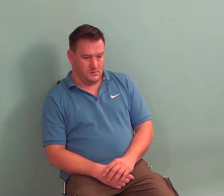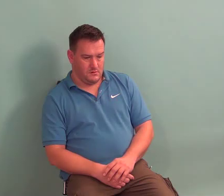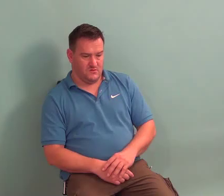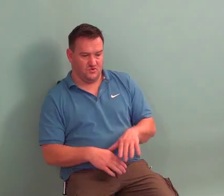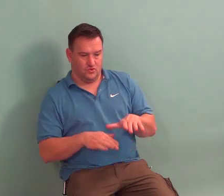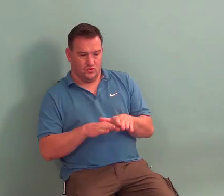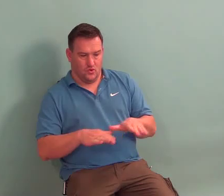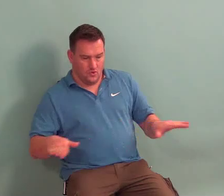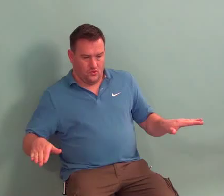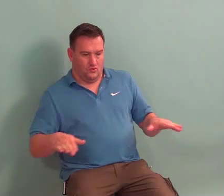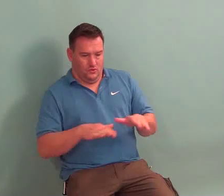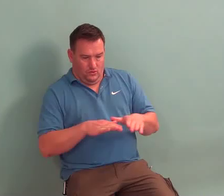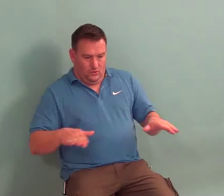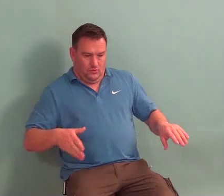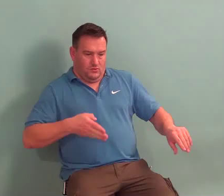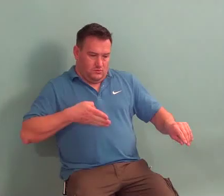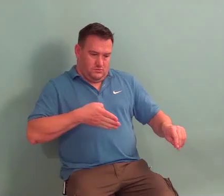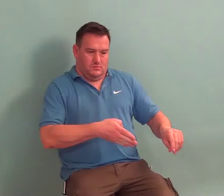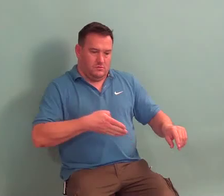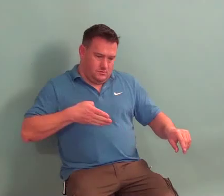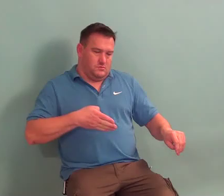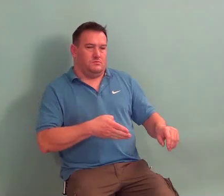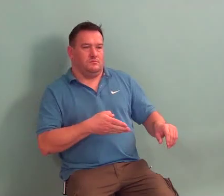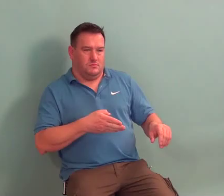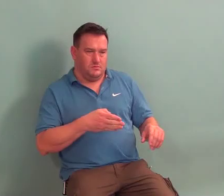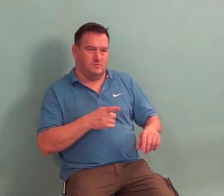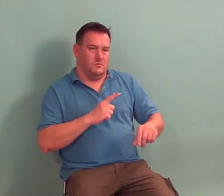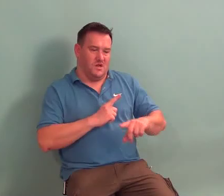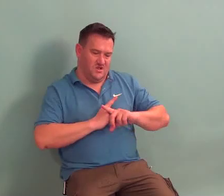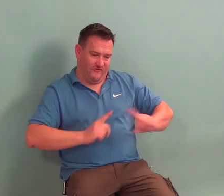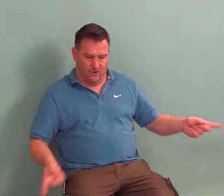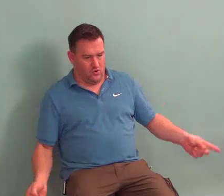Nie wolno piłować stołu.